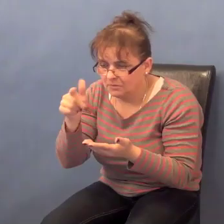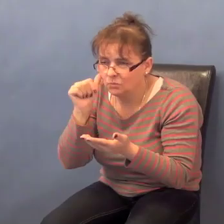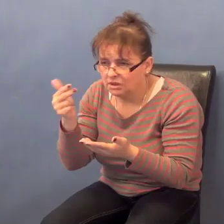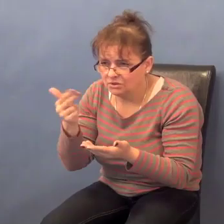Jutro jest niedziela.